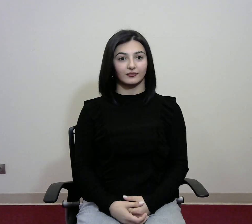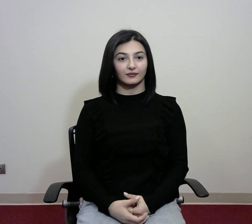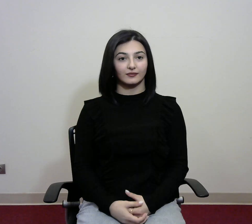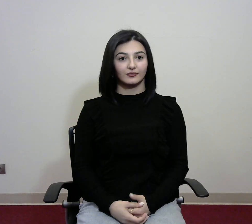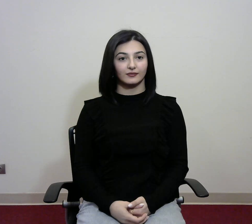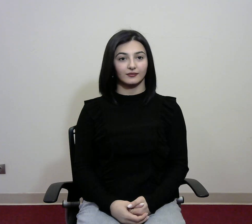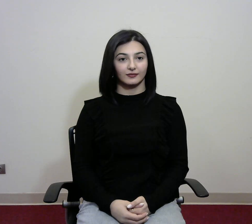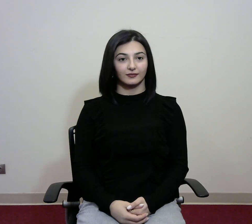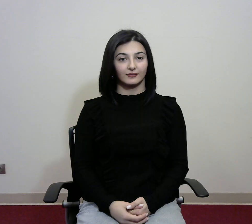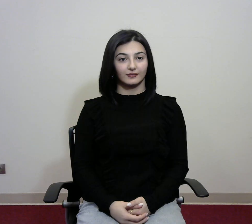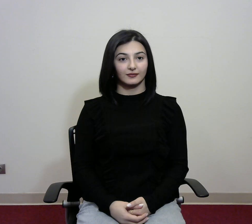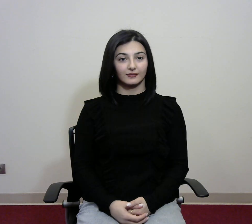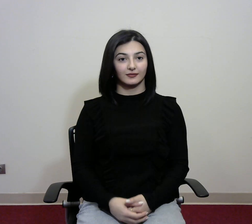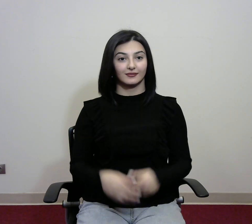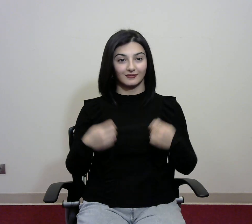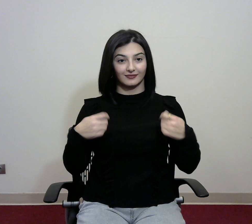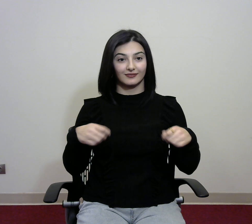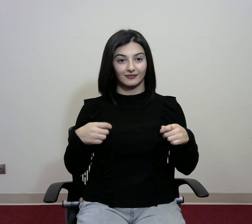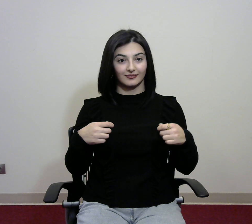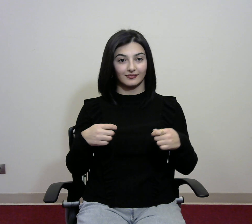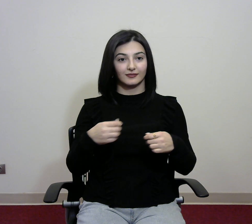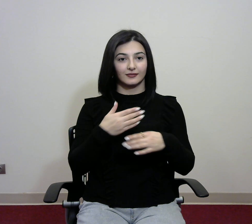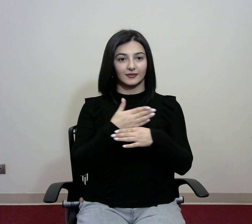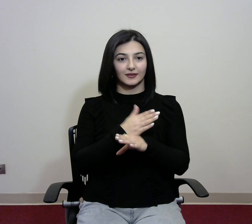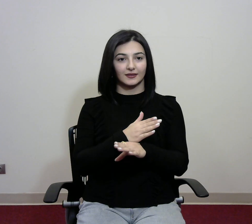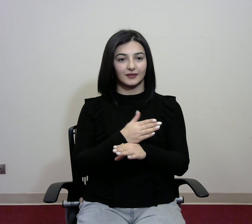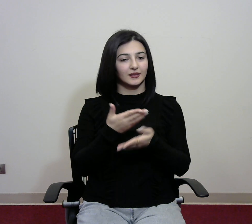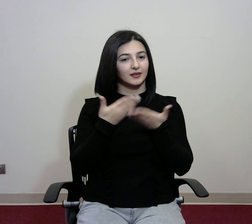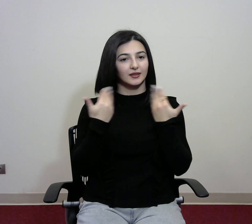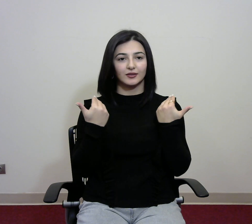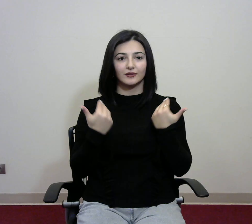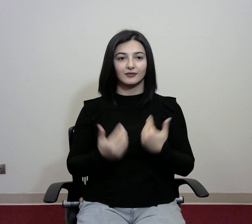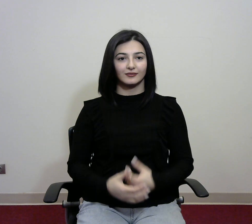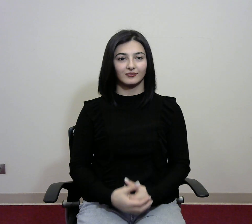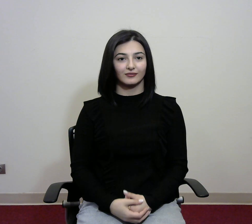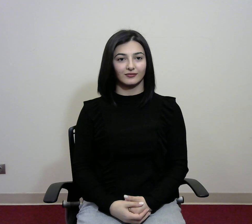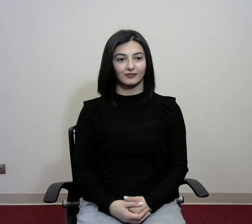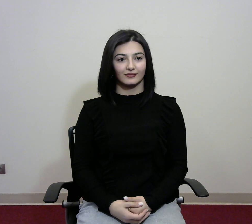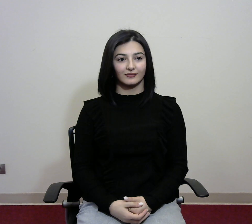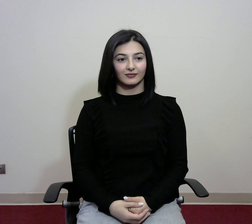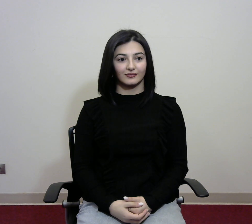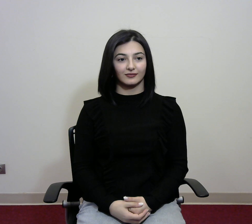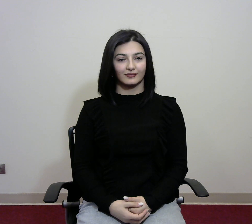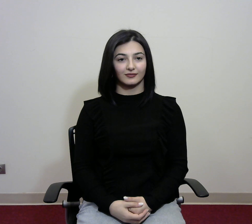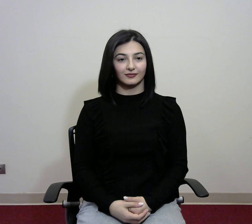Satıcının xırdası yox idi